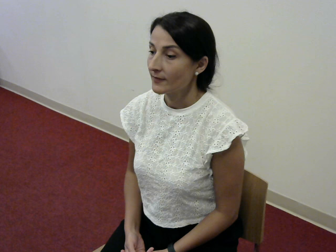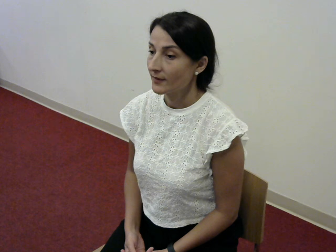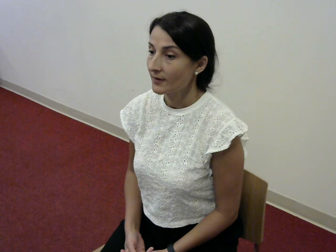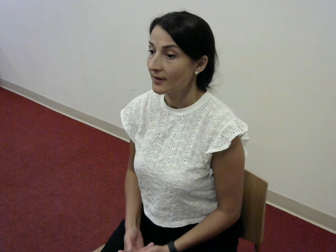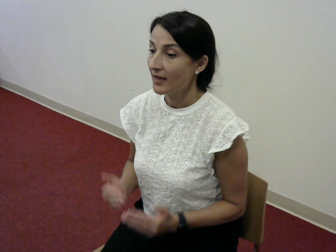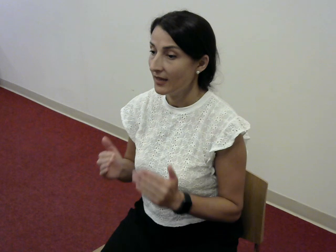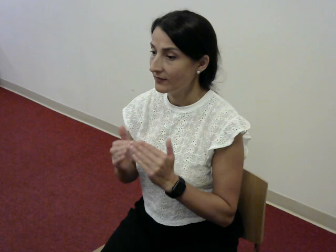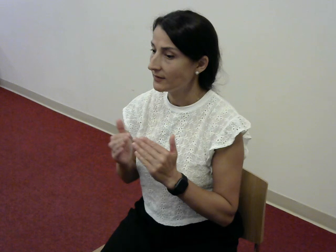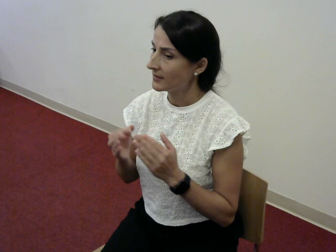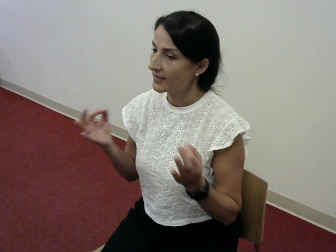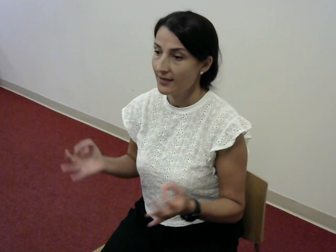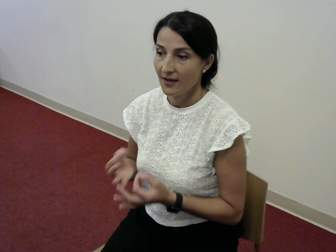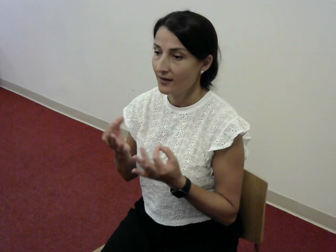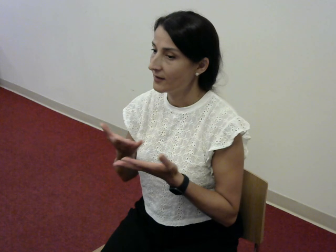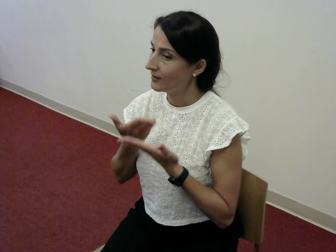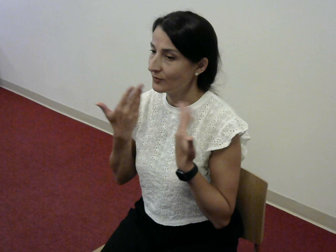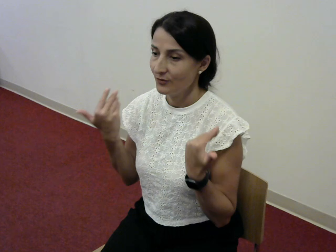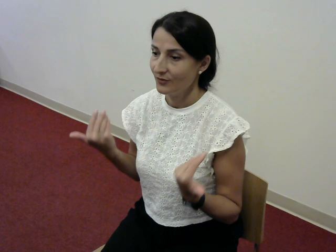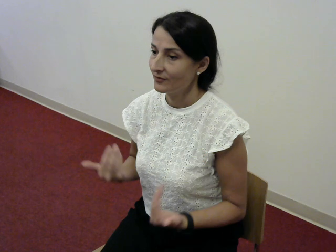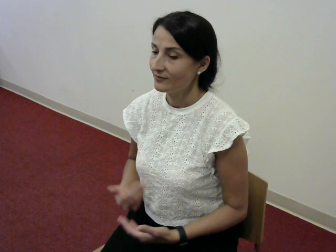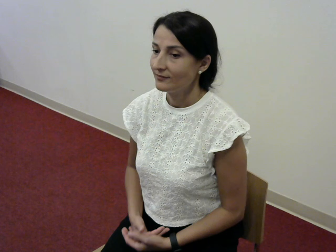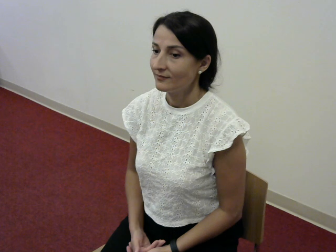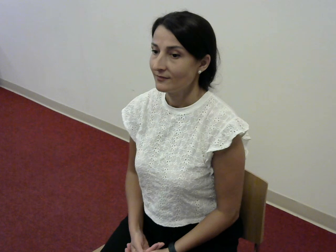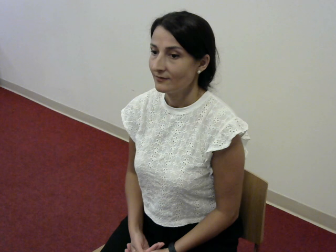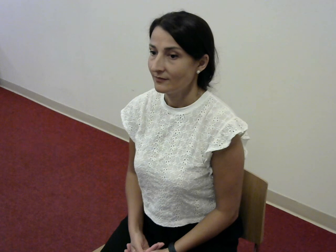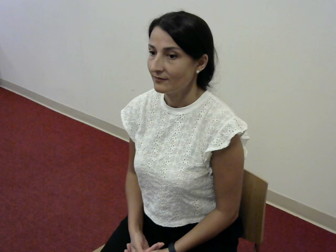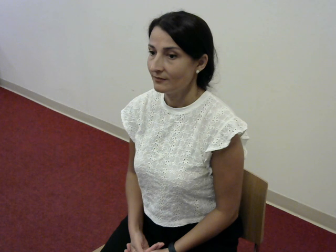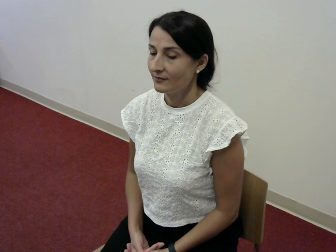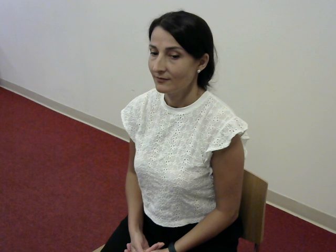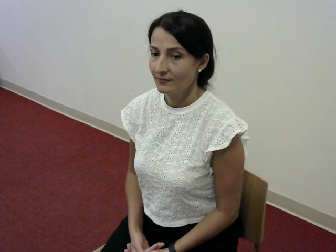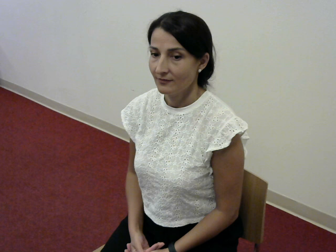Evdə heç kəs yoxdur